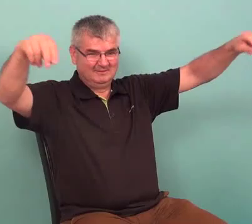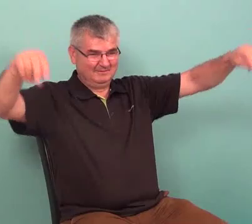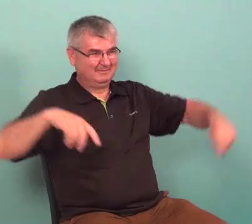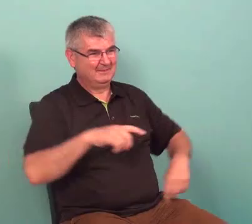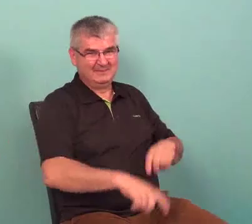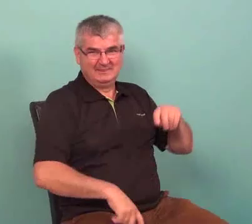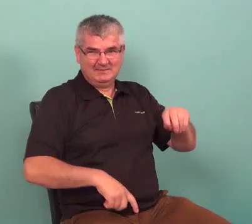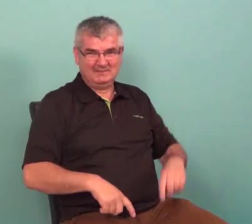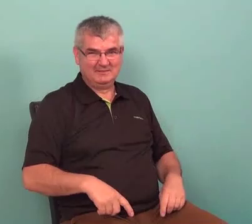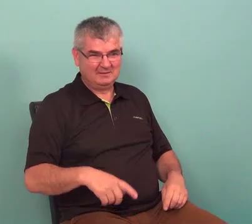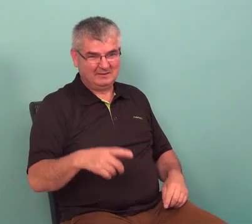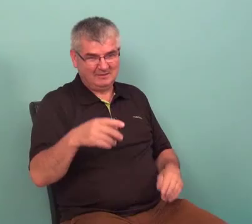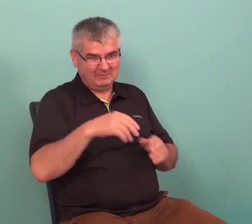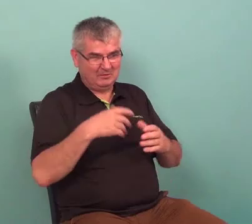On wskakuje w to ubranie.